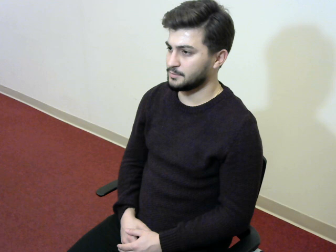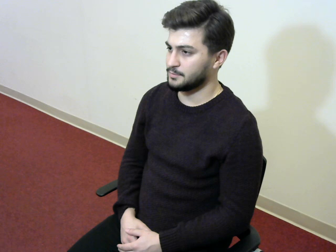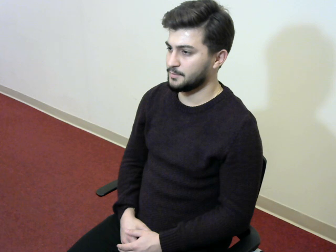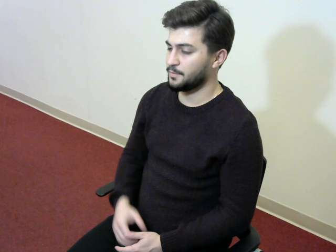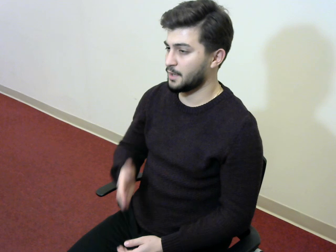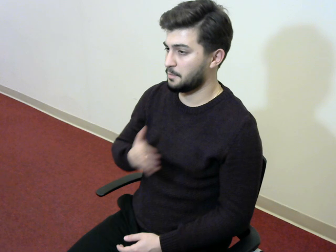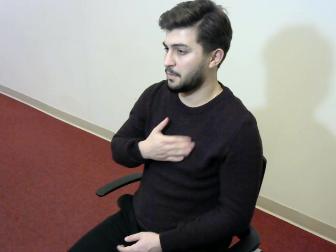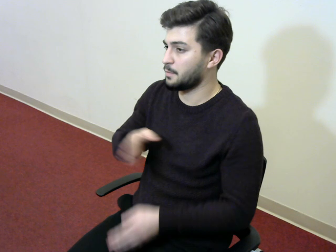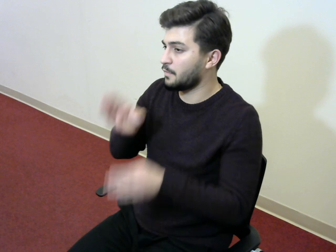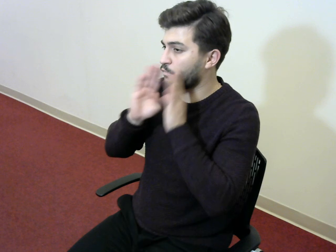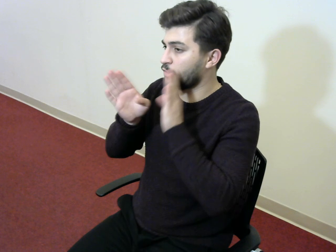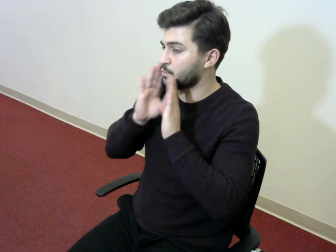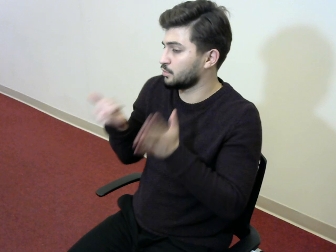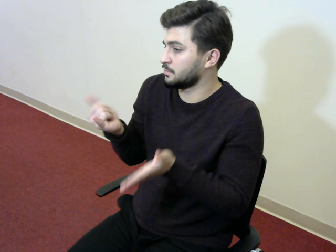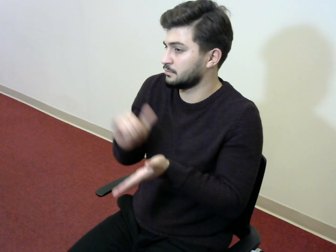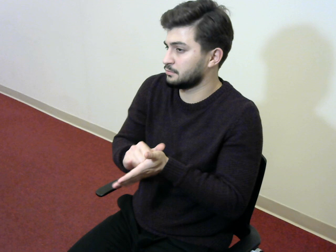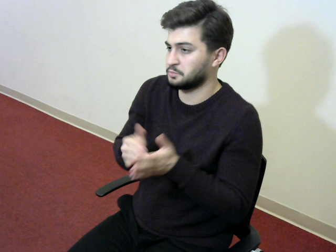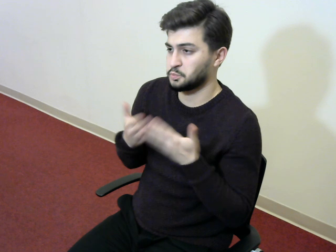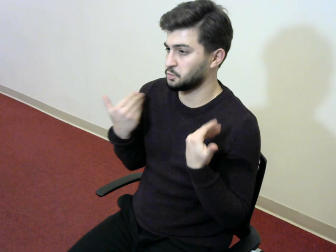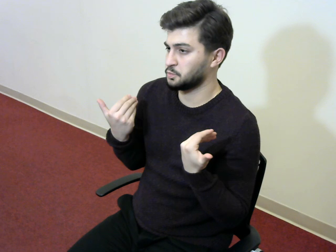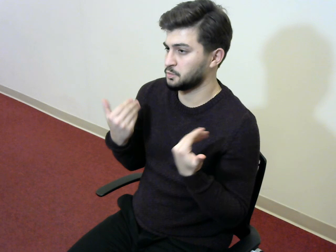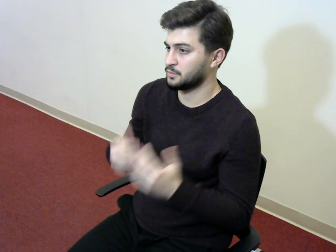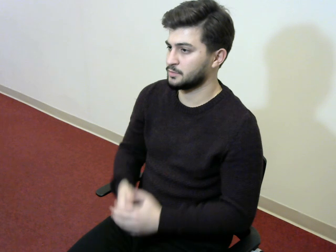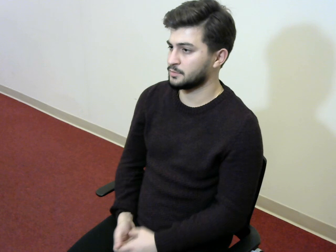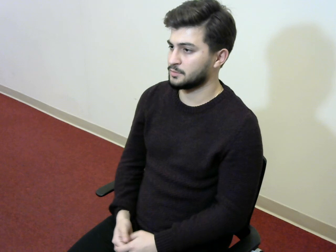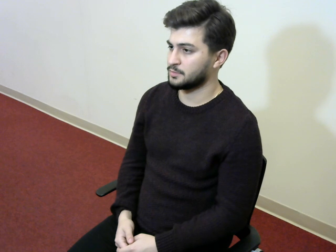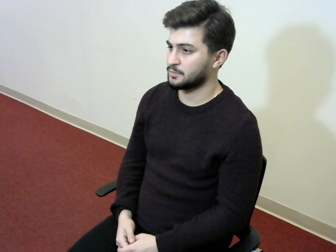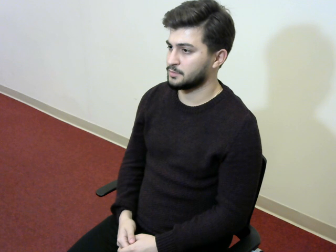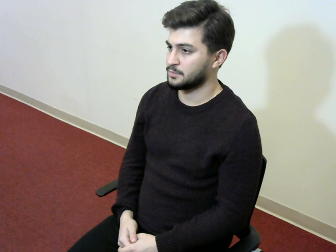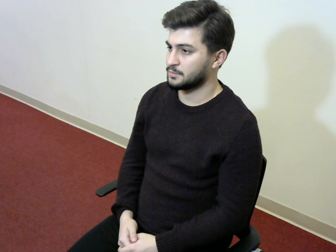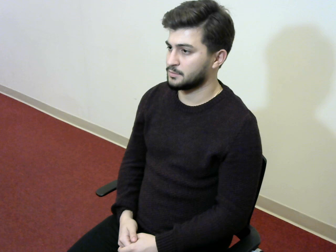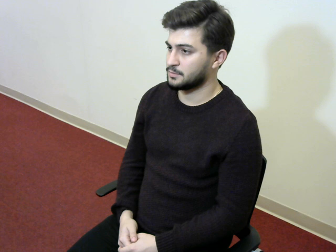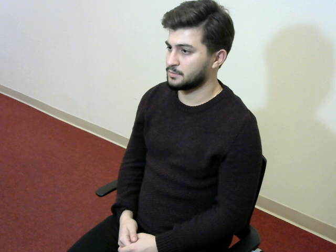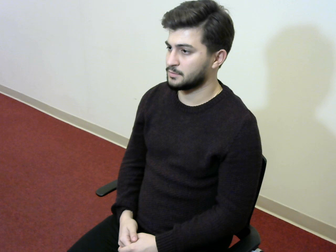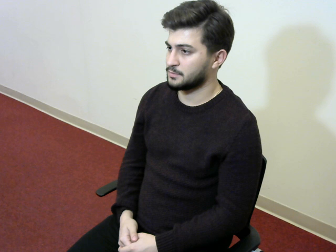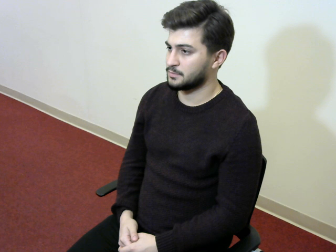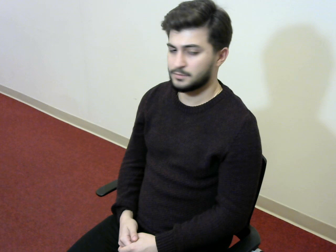Mənim Facebook hesabım yoxdur